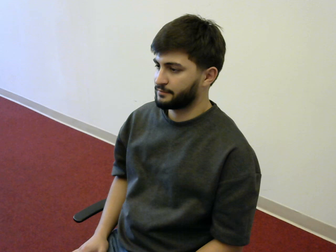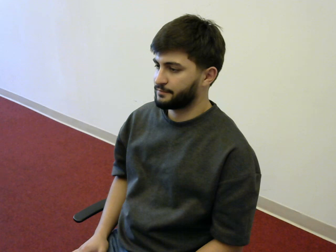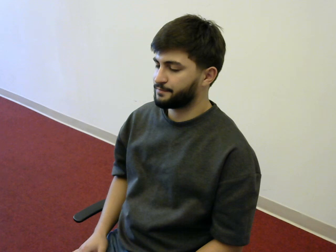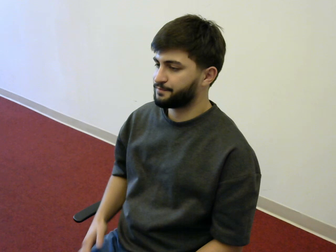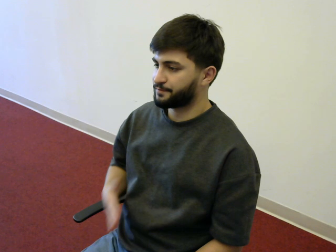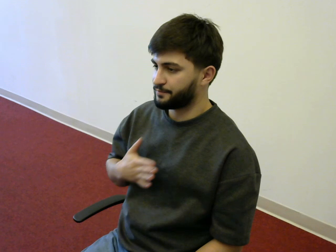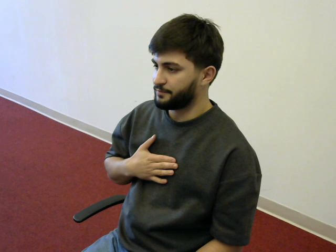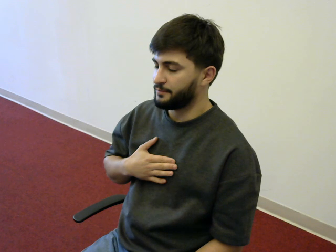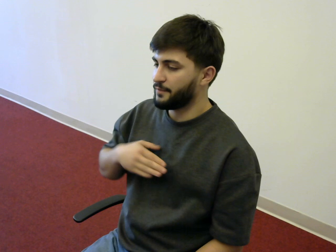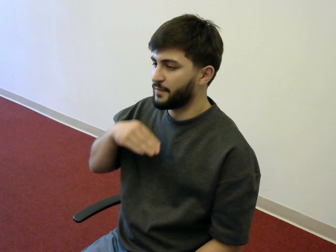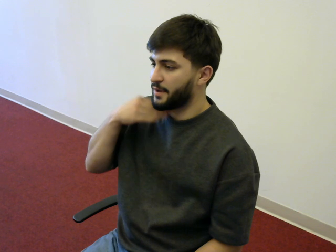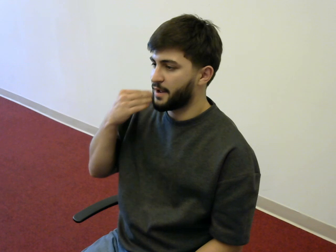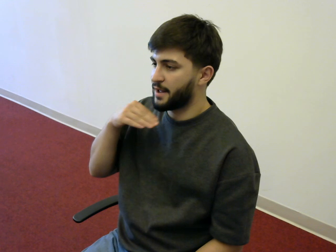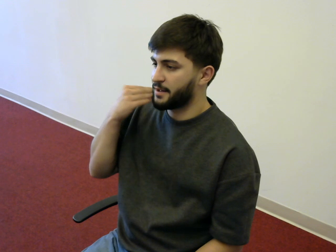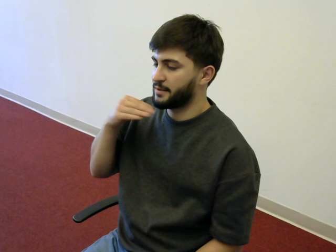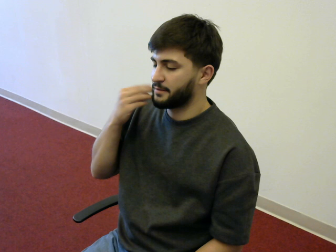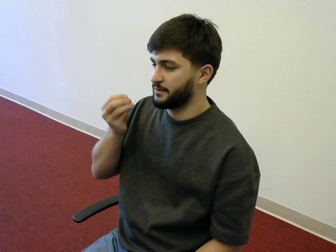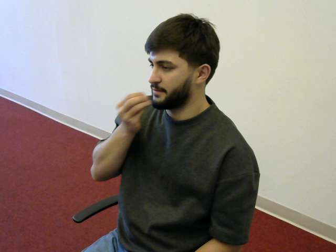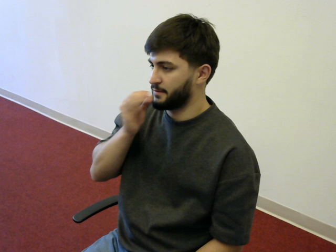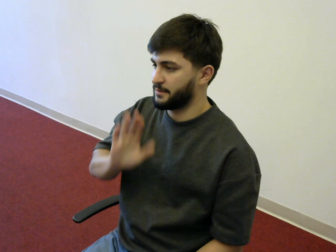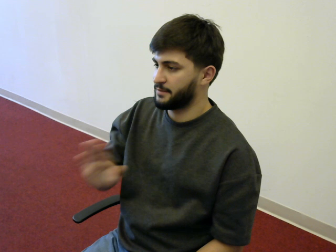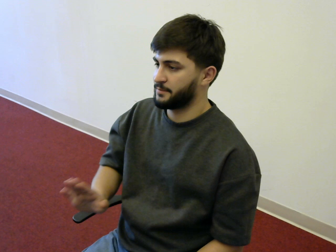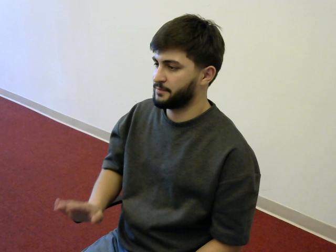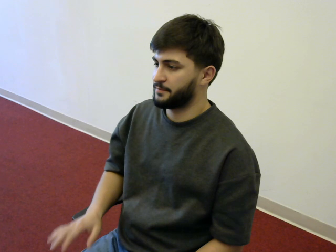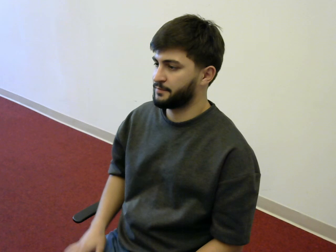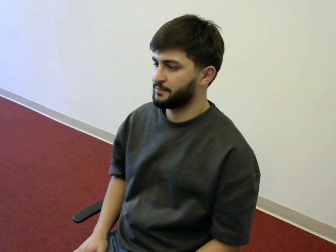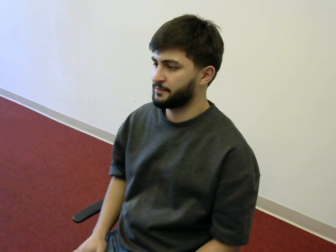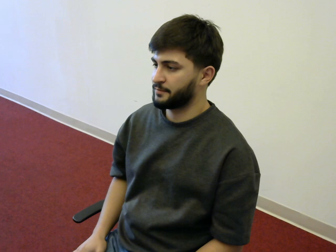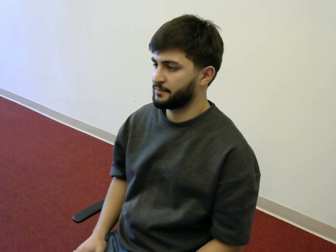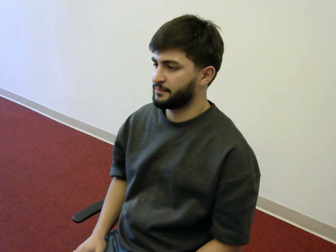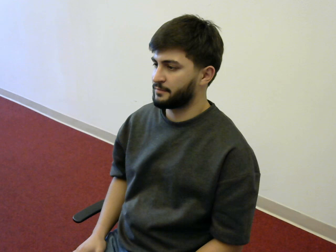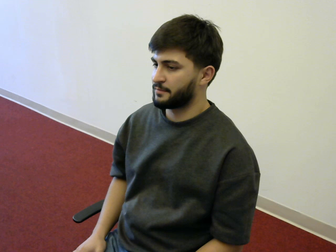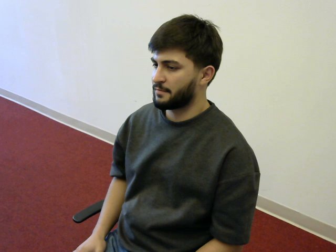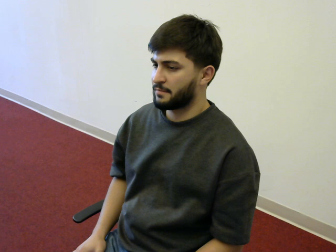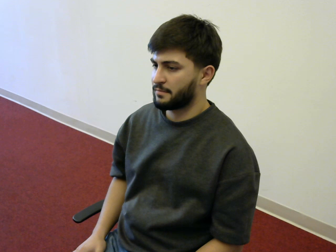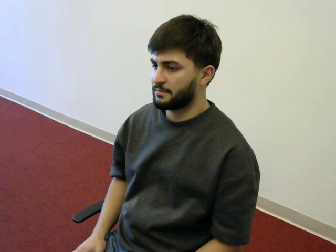Mən ət yemirəm